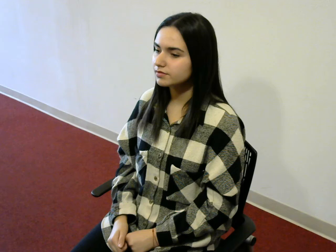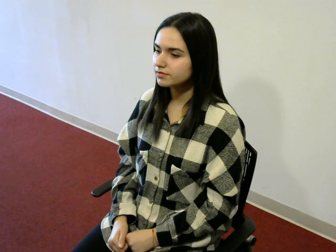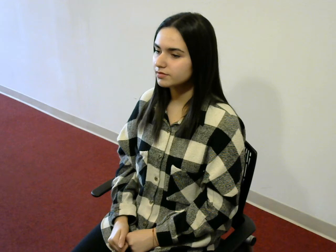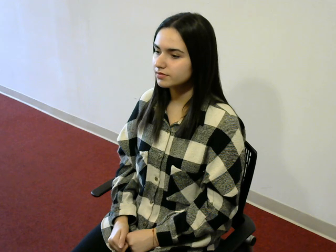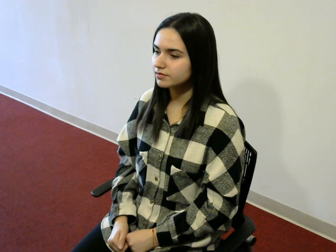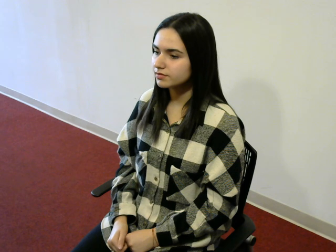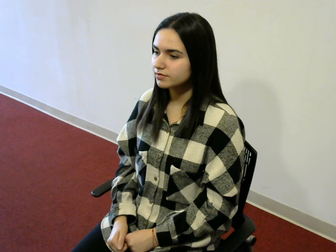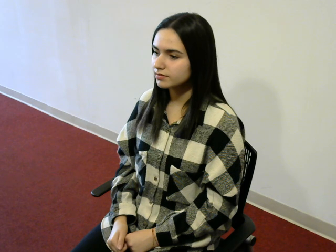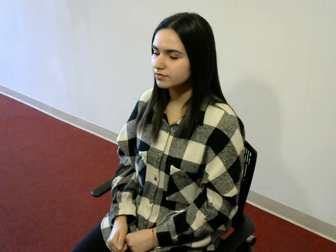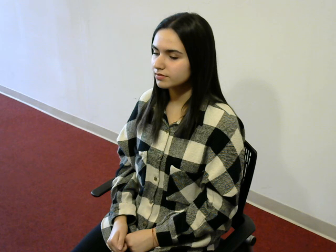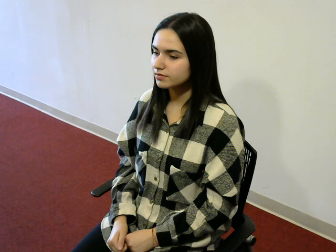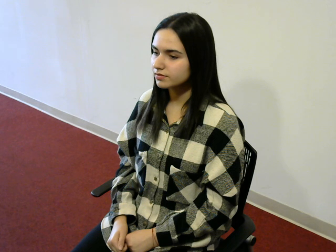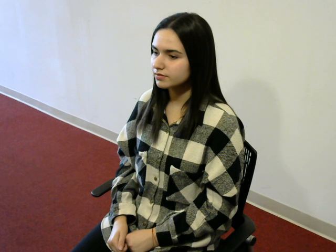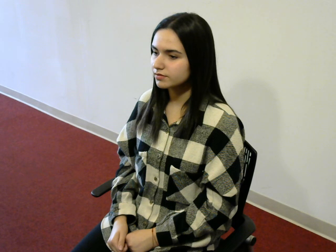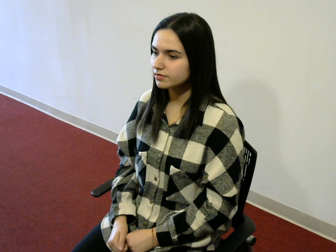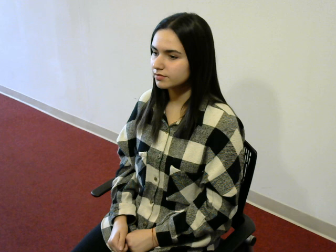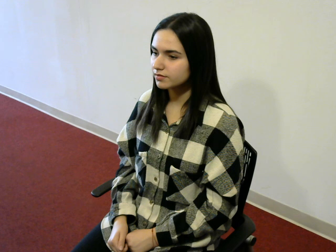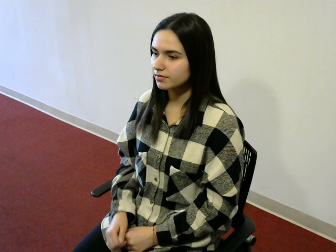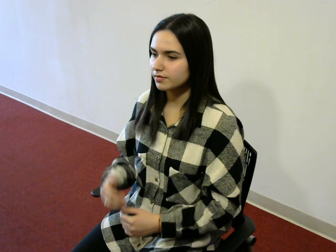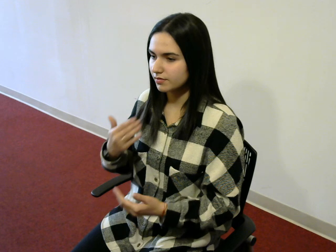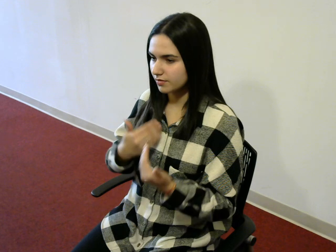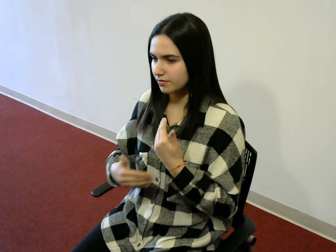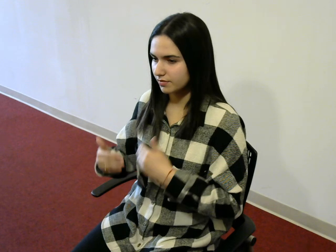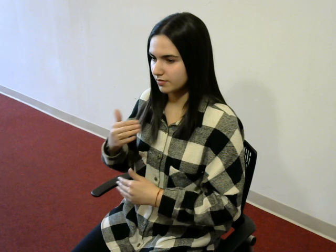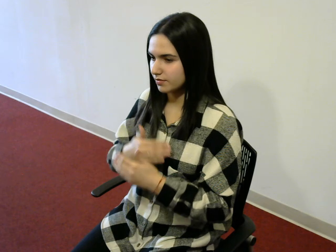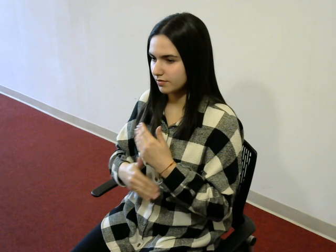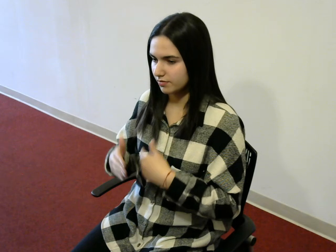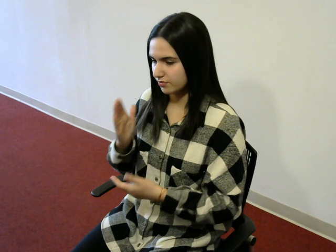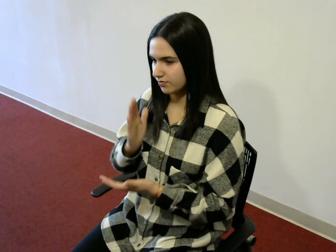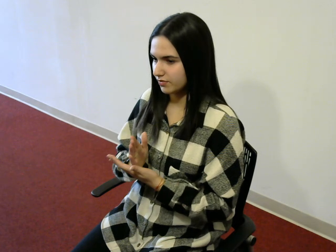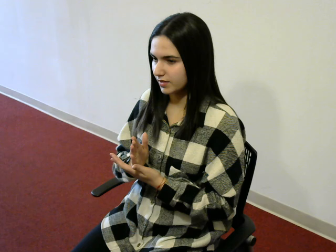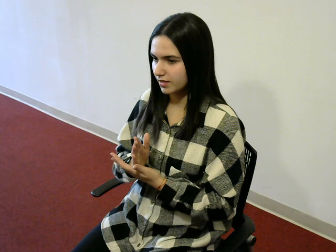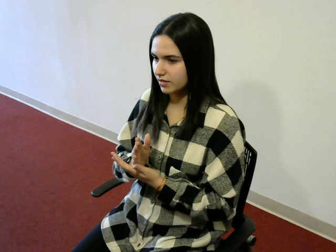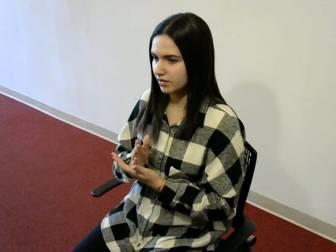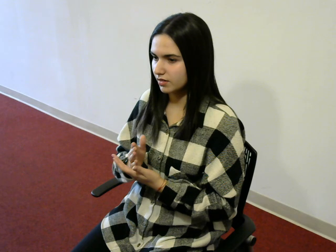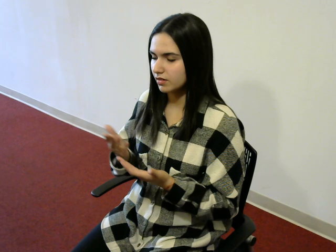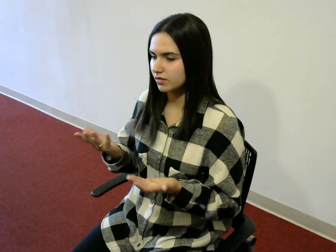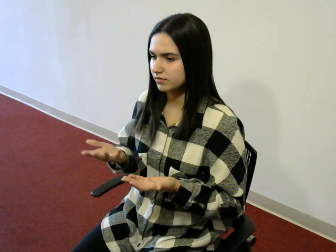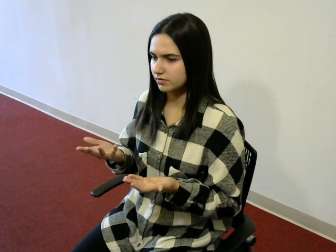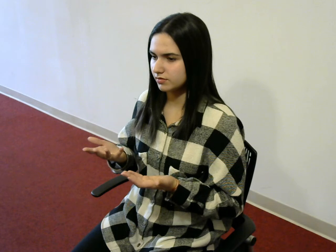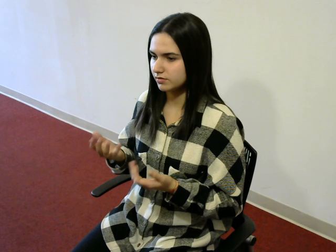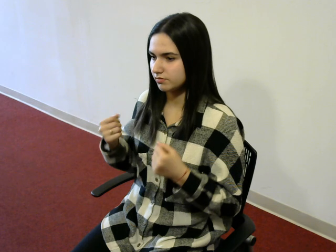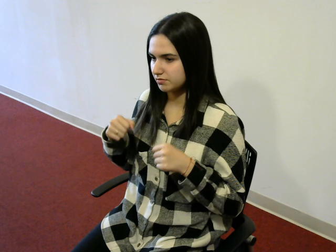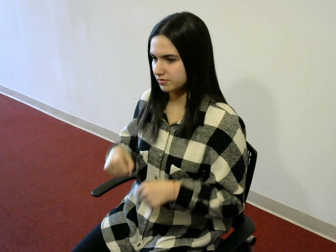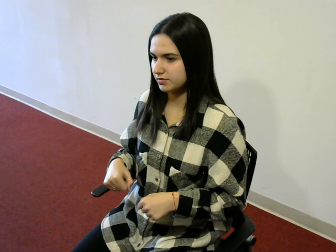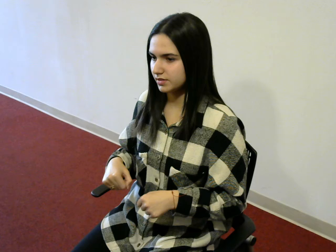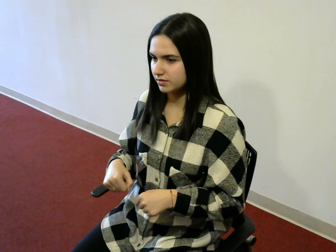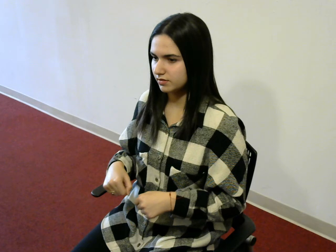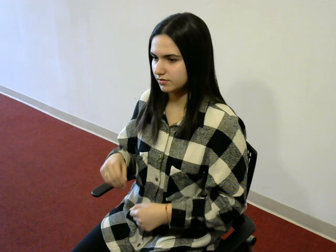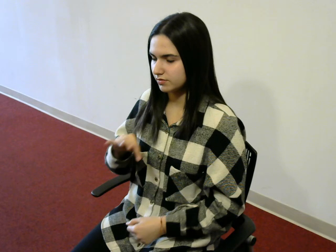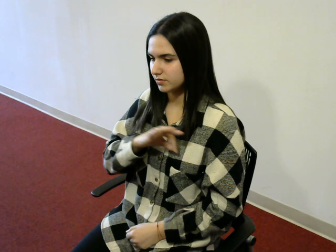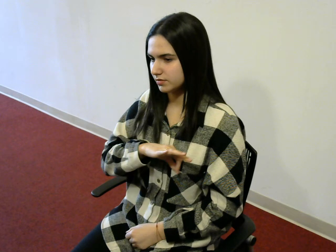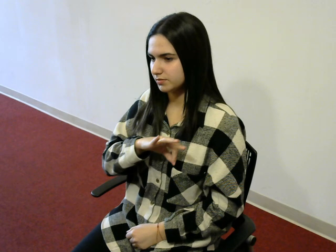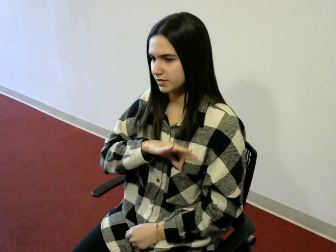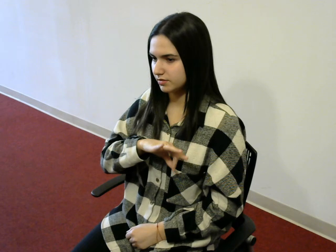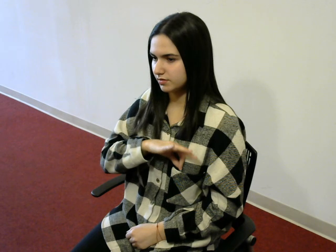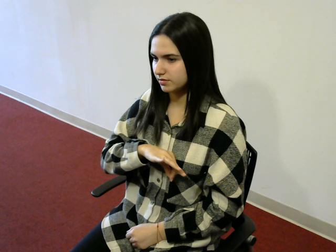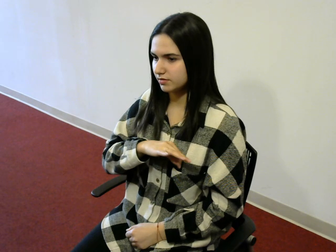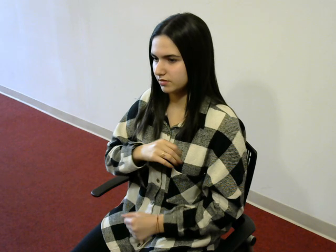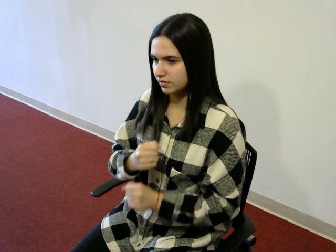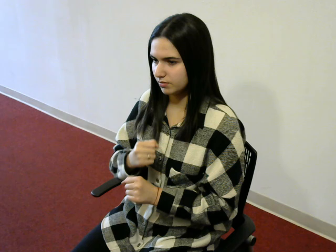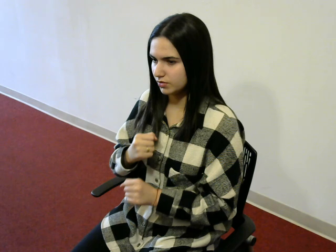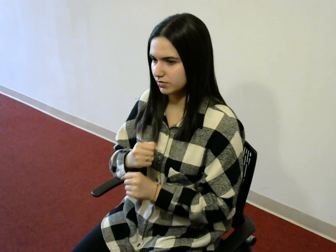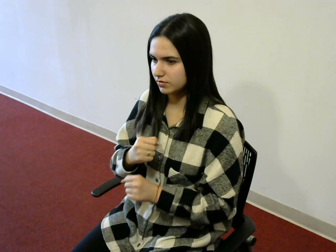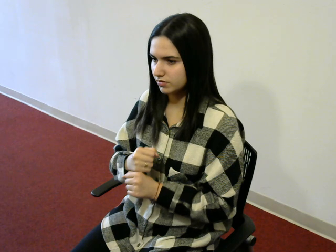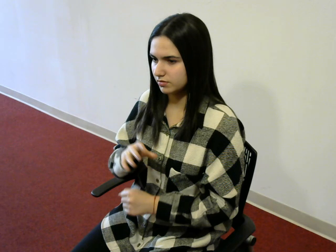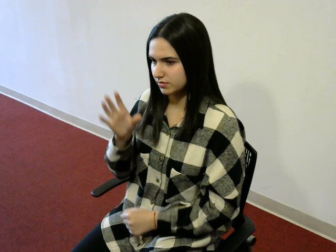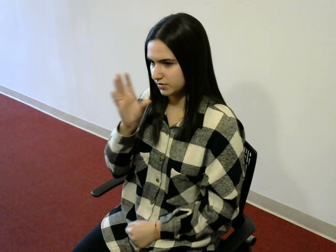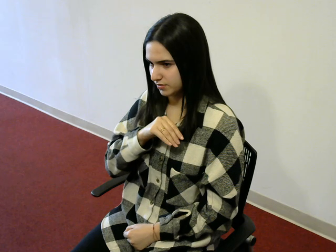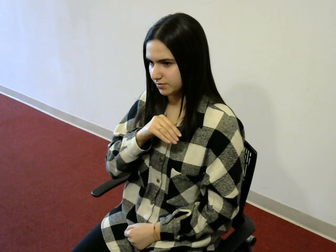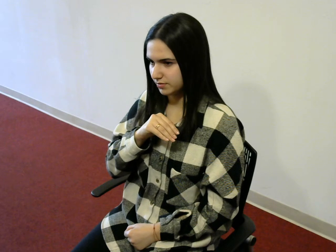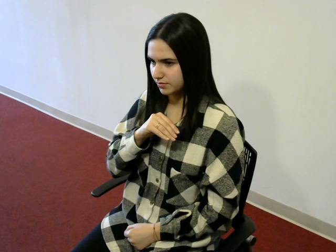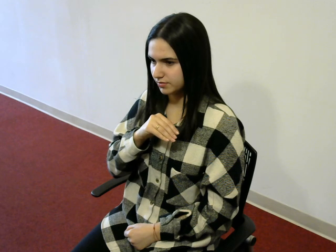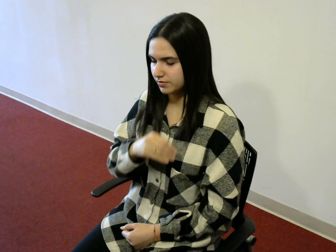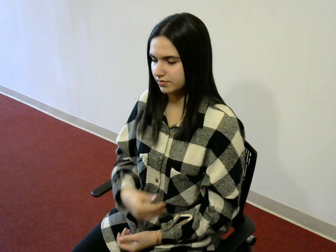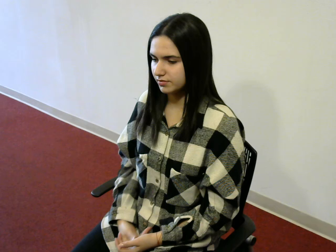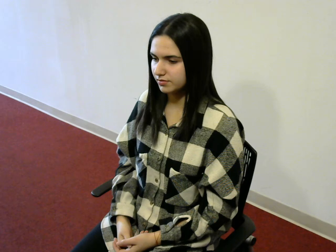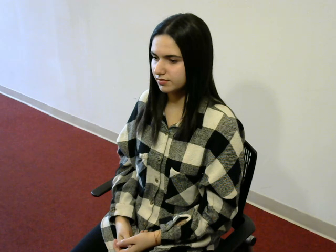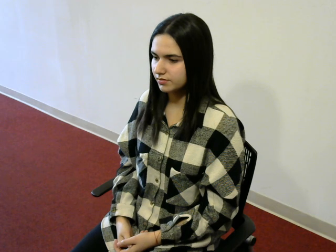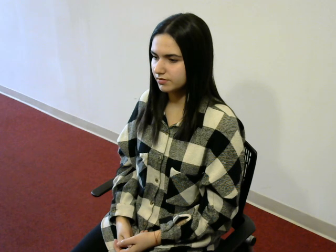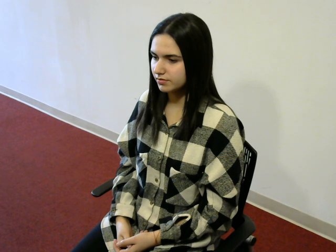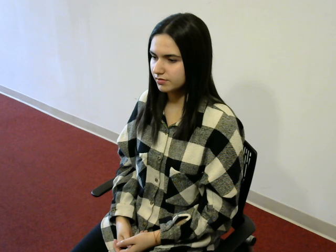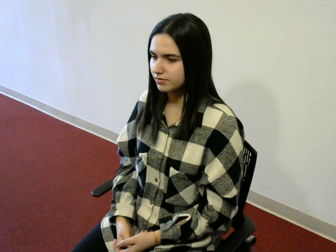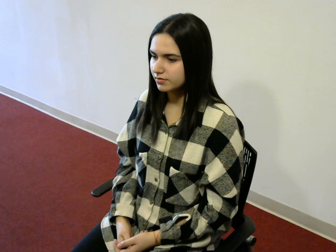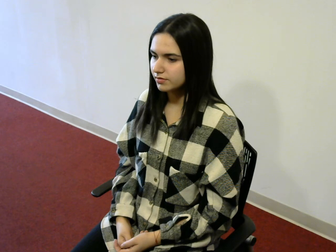Əlilliyim var, hansı hüquqlardan istifadə edə bilərəm?